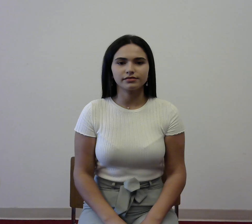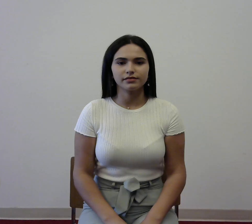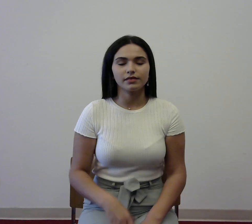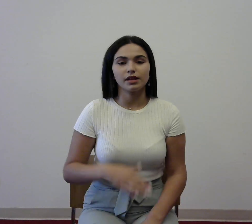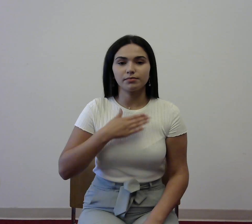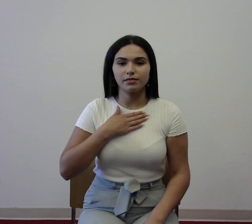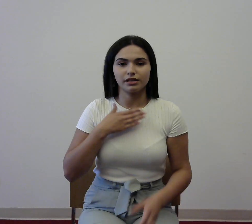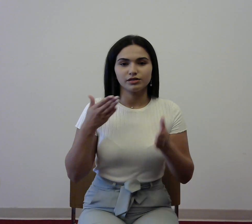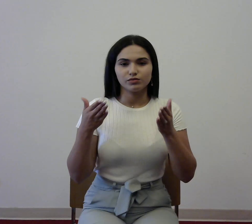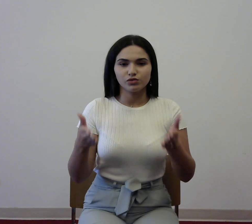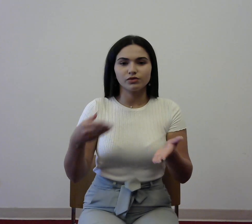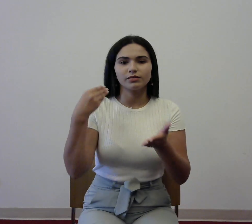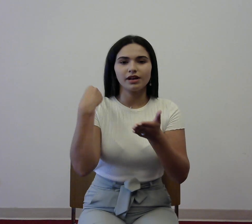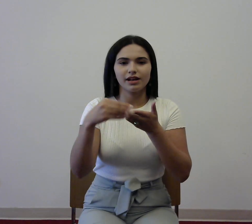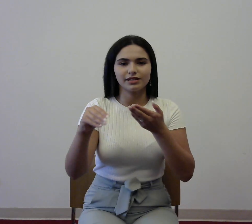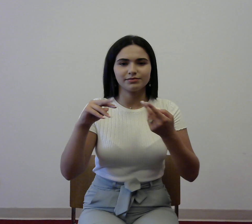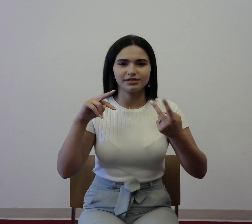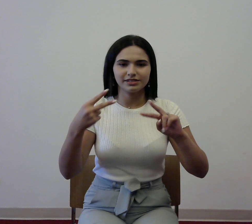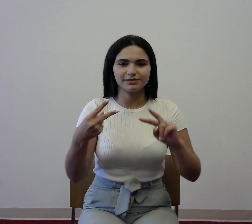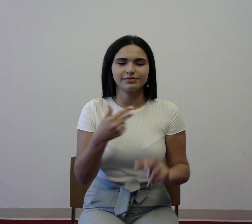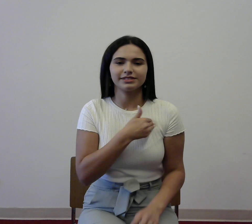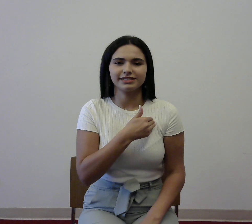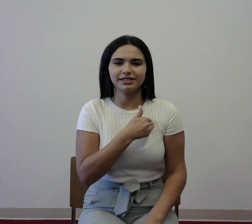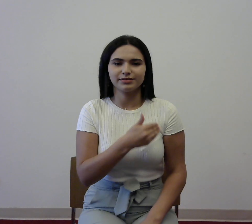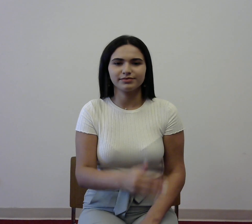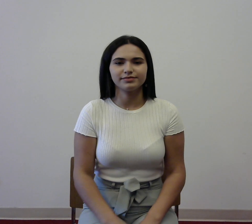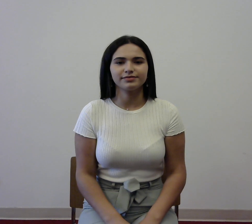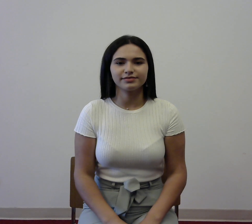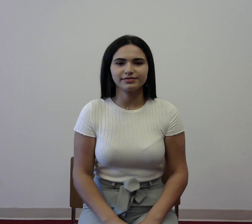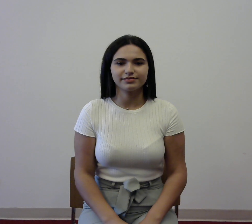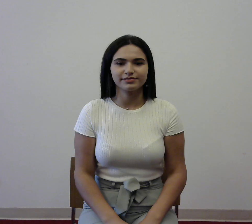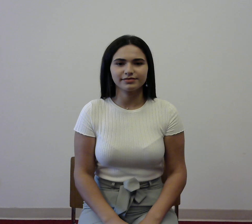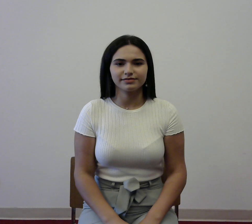Mən buradan aldıqlarımı dəyişmək istəyirəm